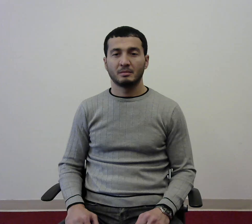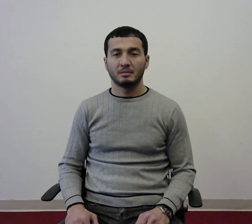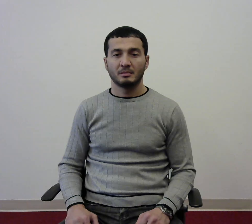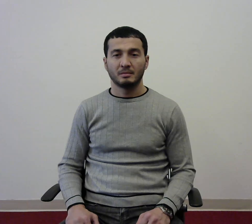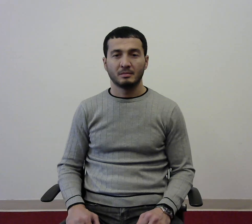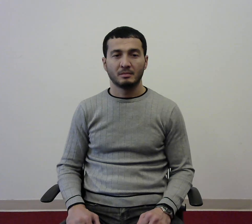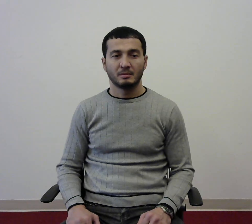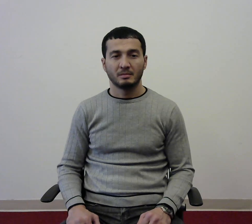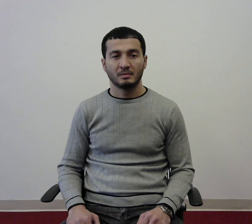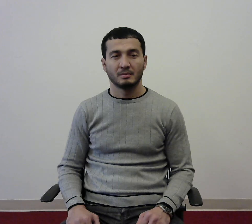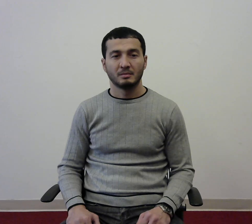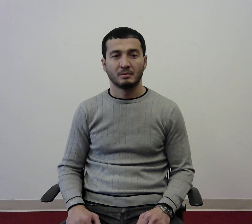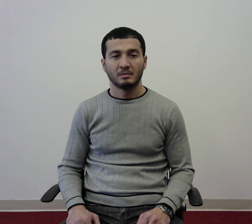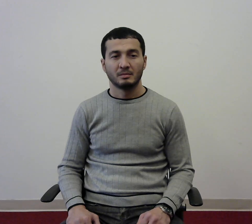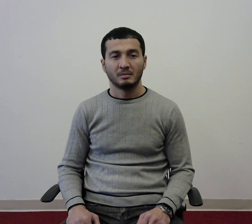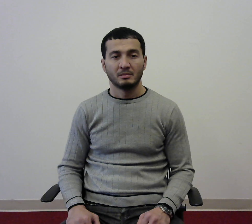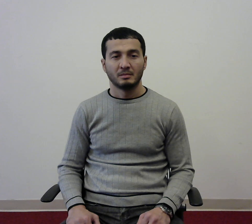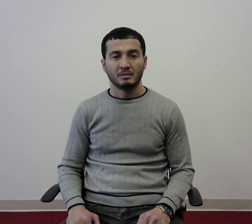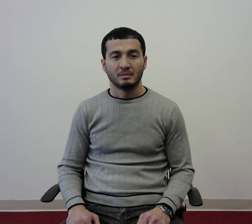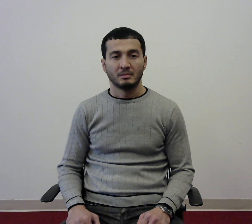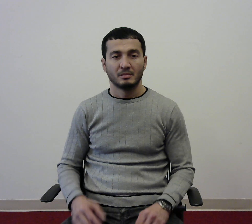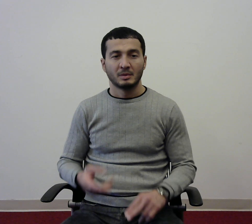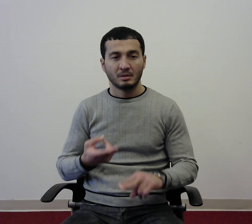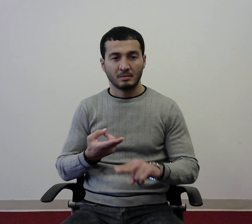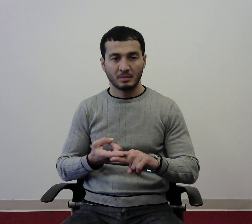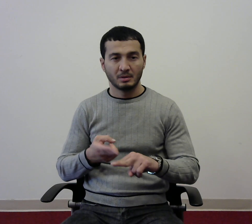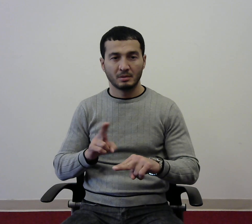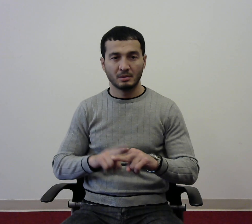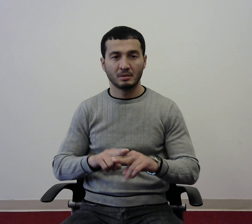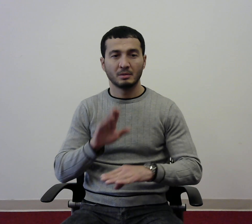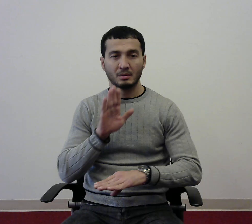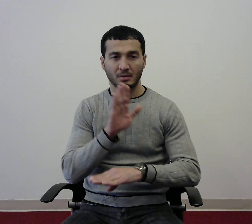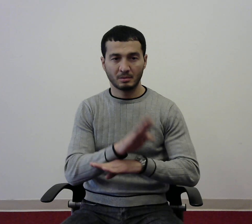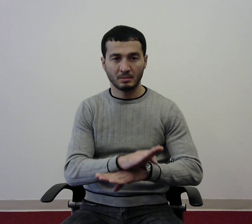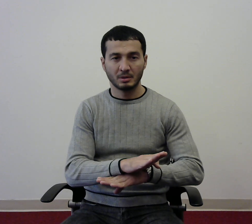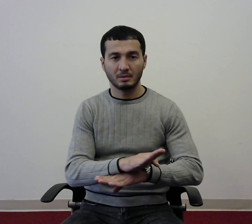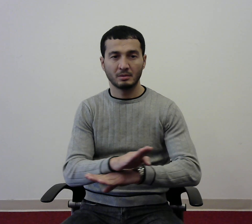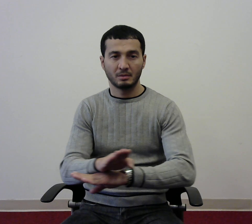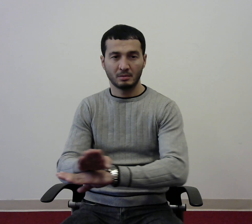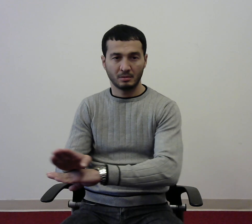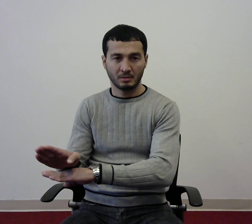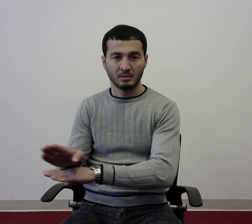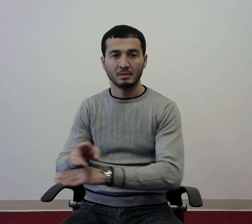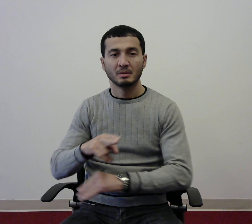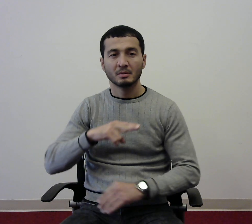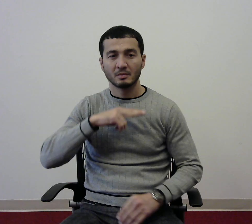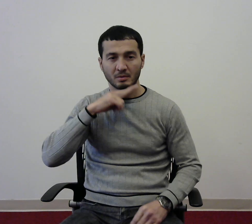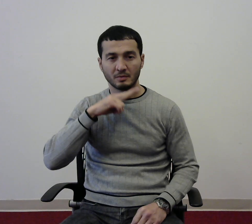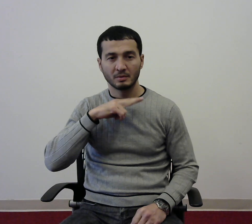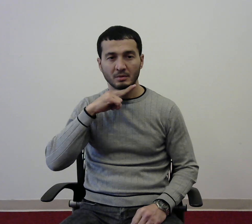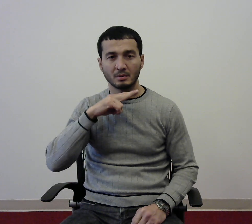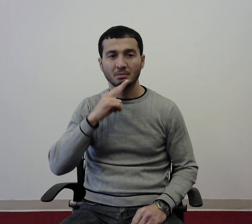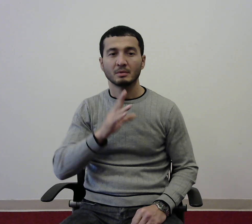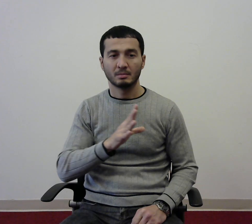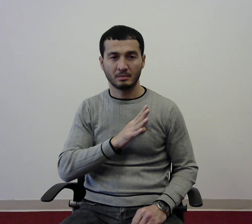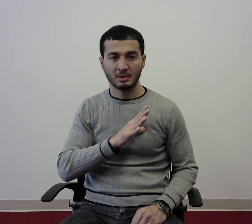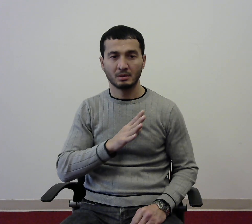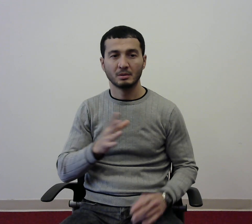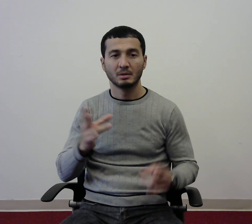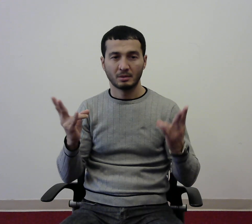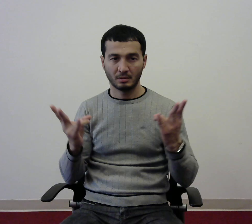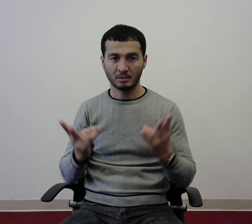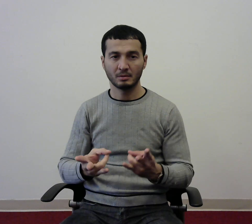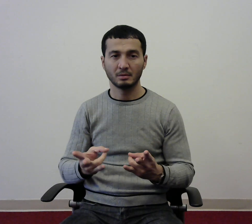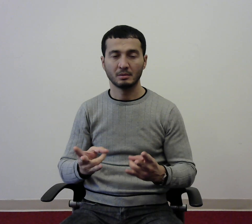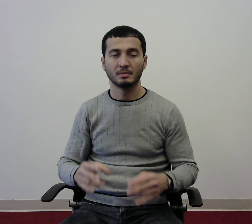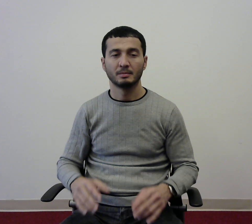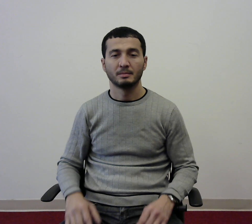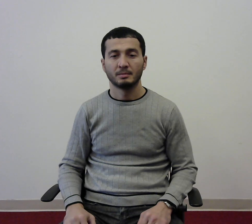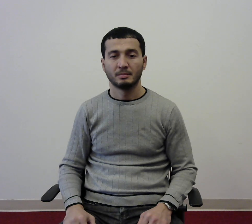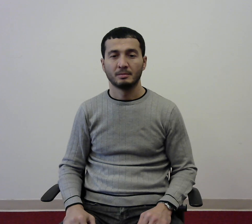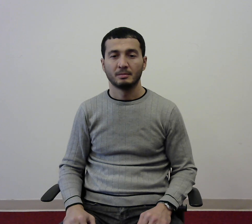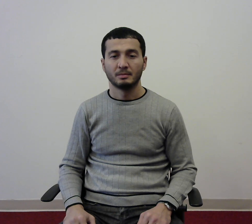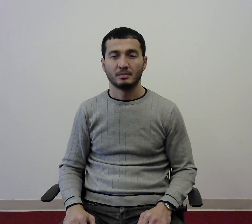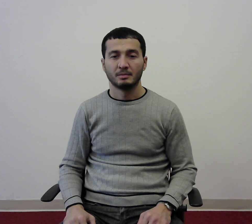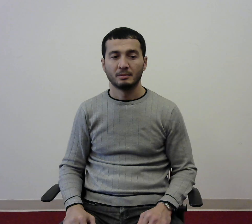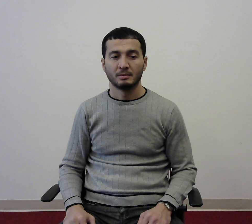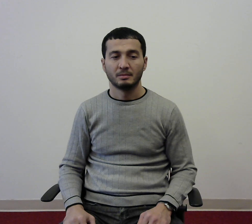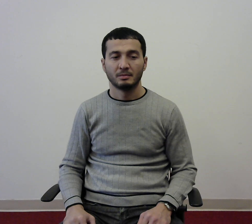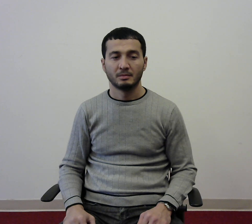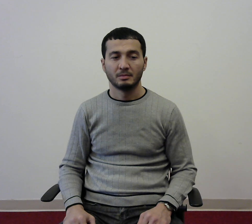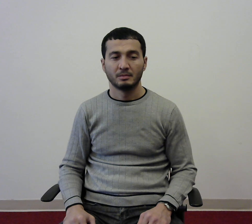Bu tapşırıqlarda diqqətli olmaq lazımdır